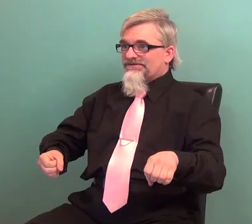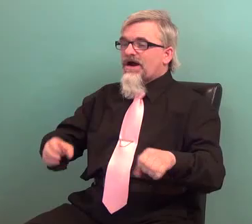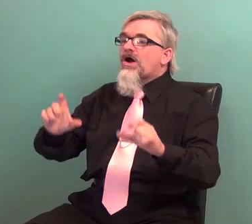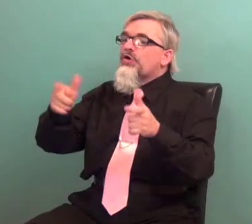Coś...